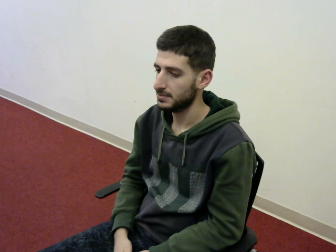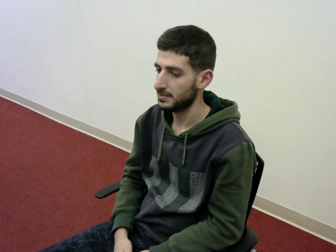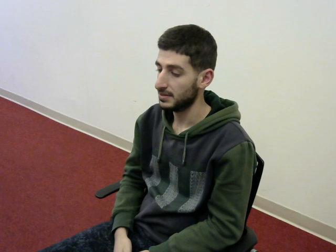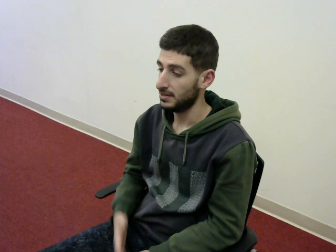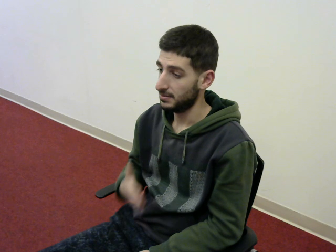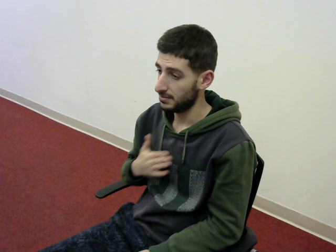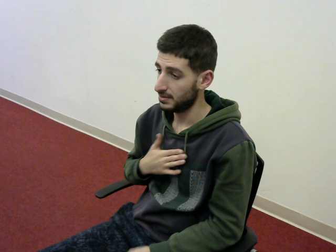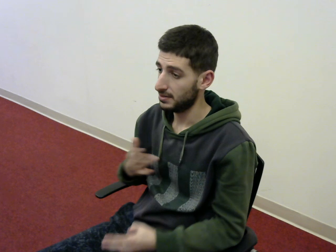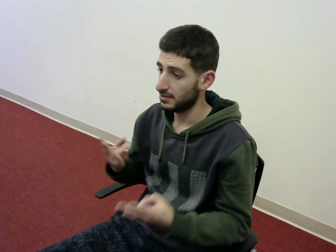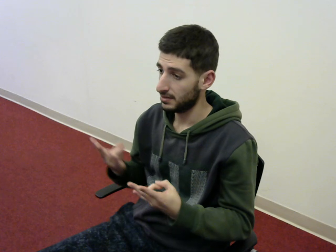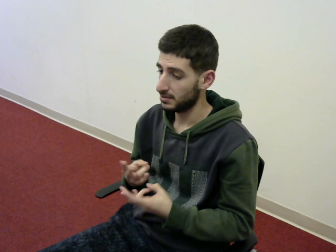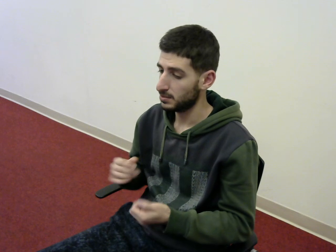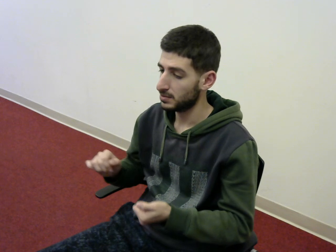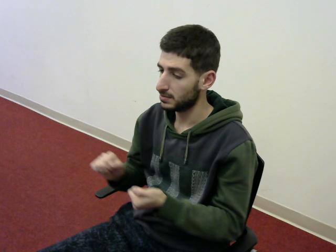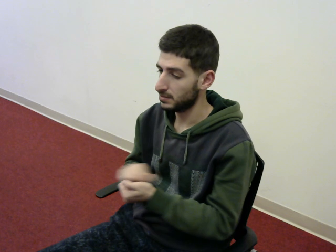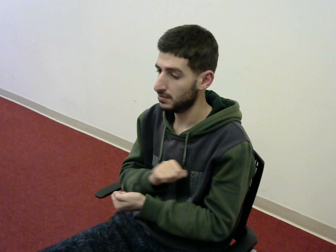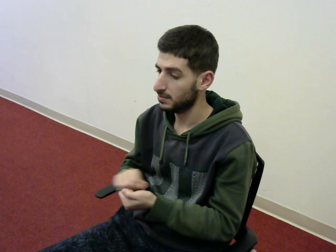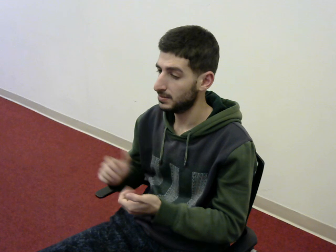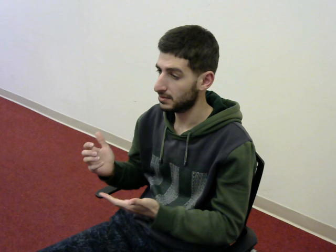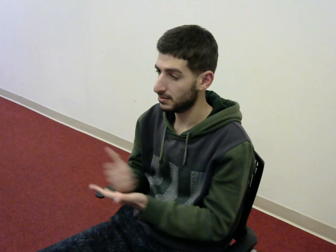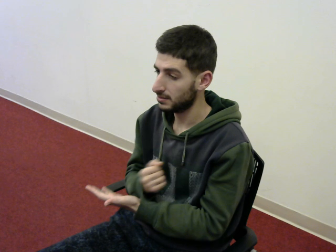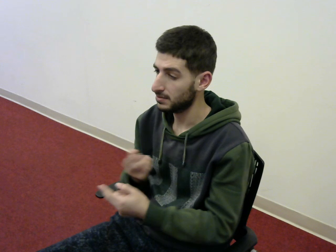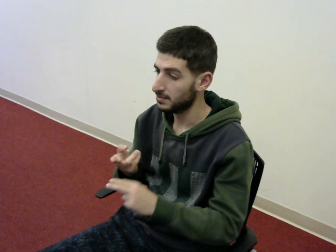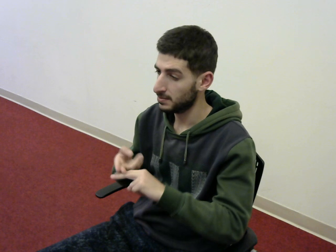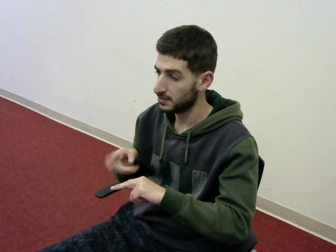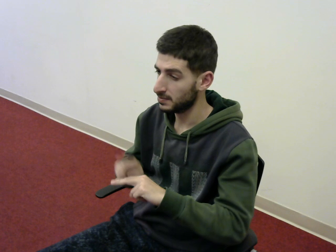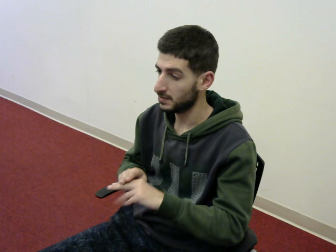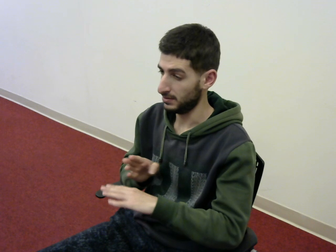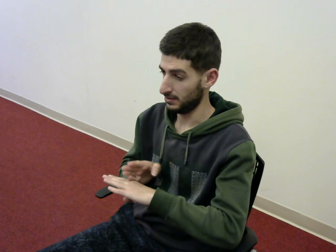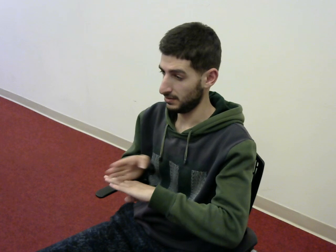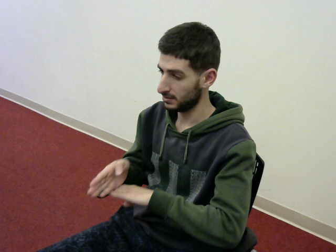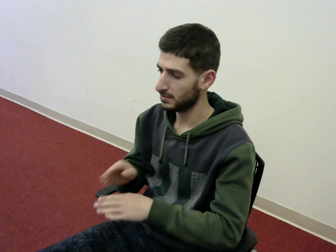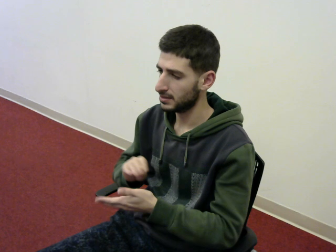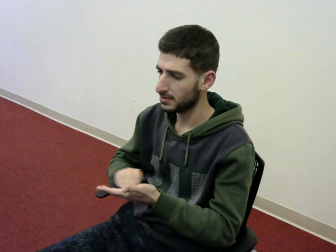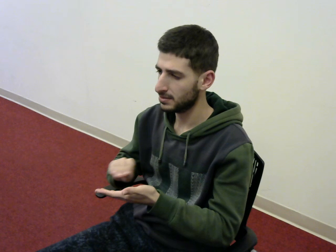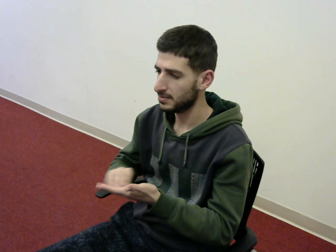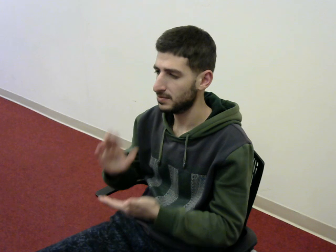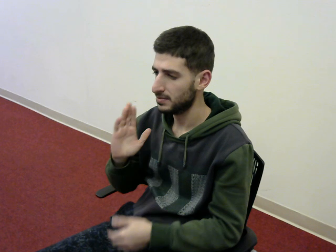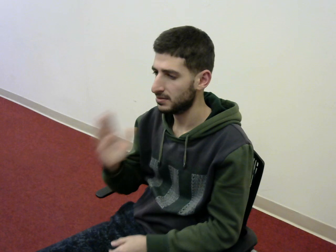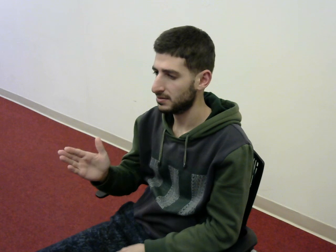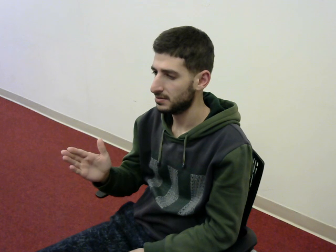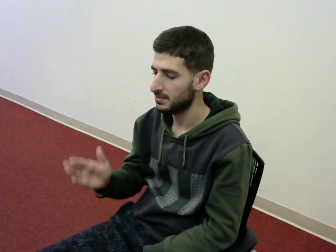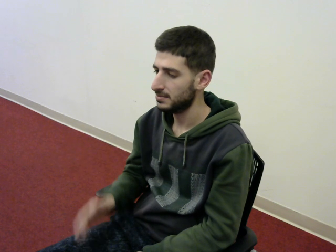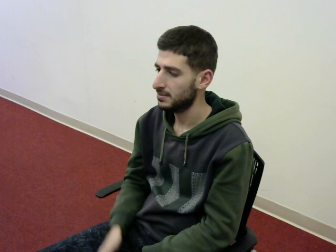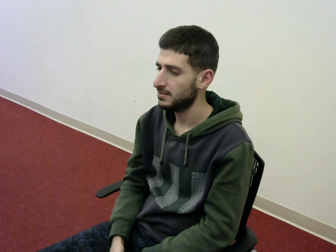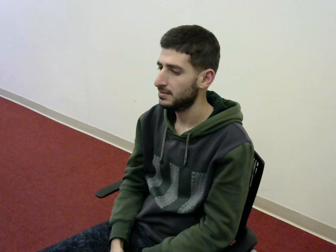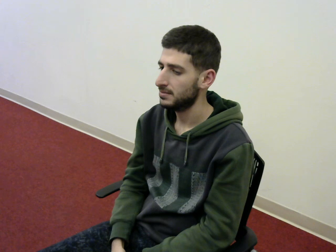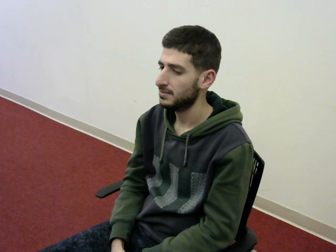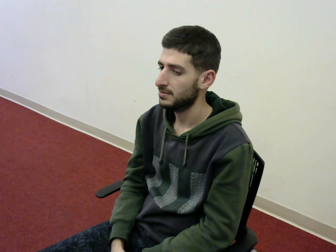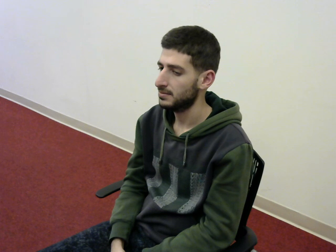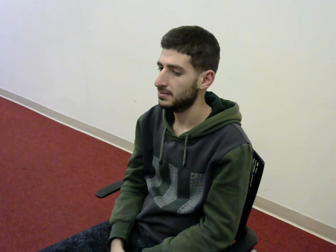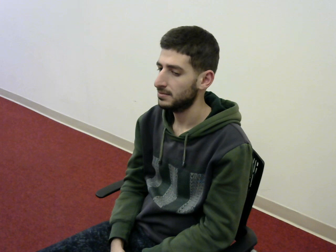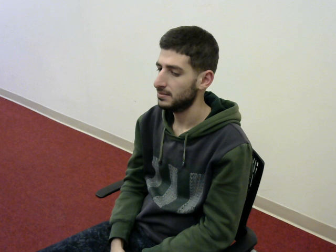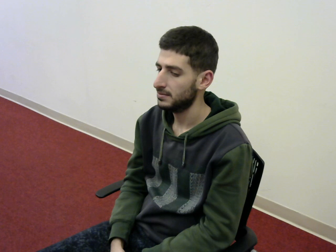Mən lazımlı kağızları tapmaq üçün müraciət yazacam